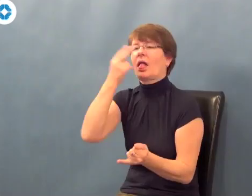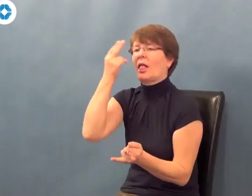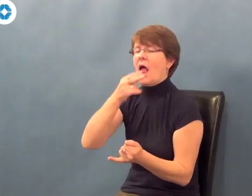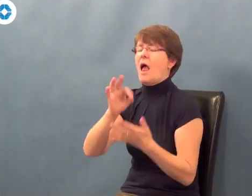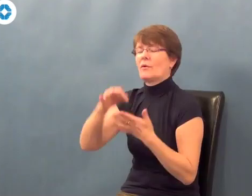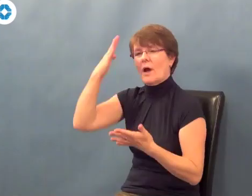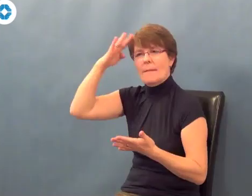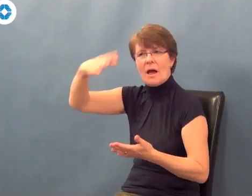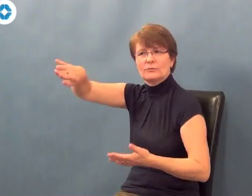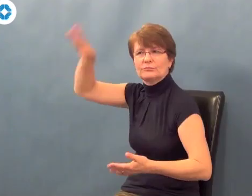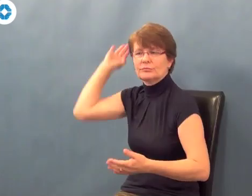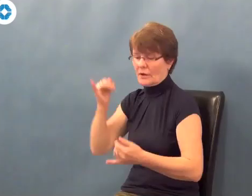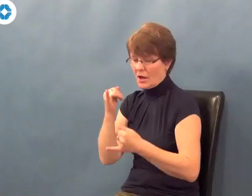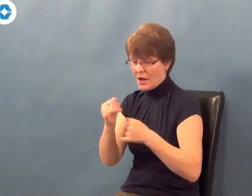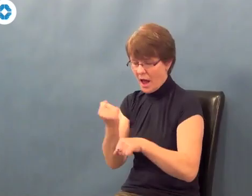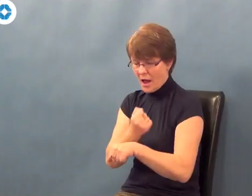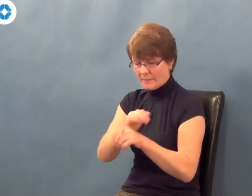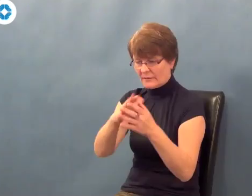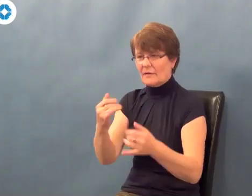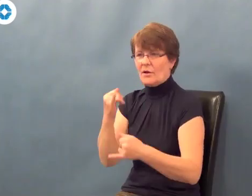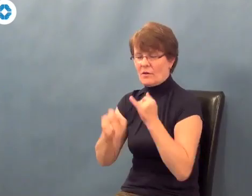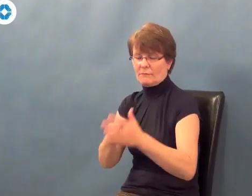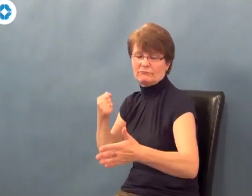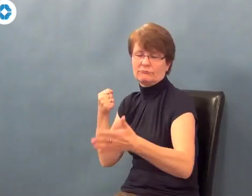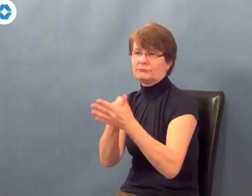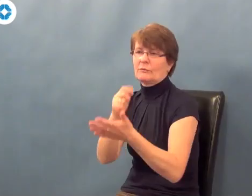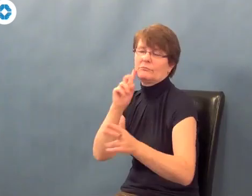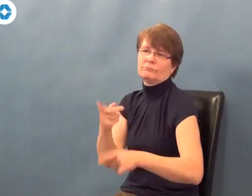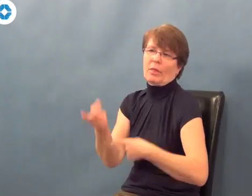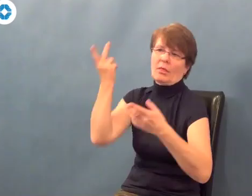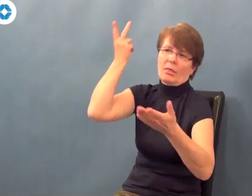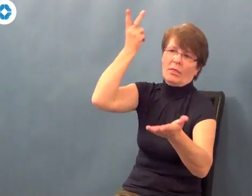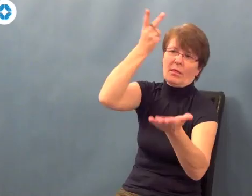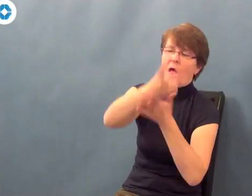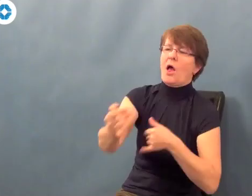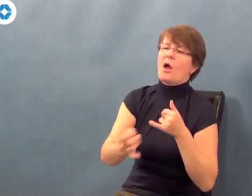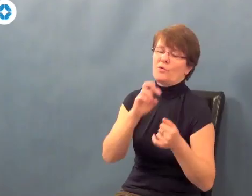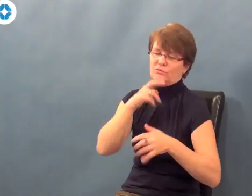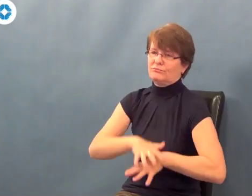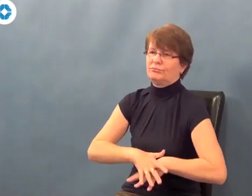W pewnym momencie kapelusz spada mu z głowy. Rower wpada na kamień, chłopiec przewraca się, gruszki się rozsypują.